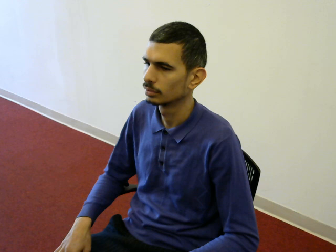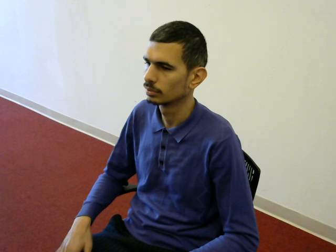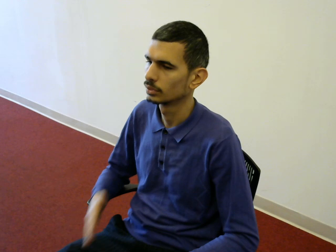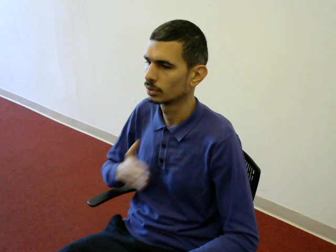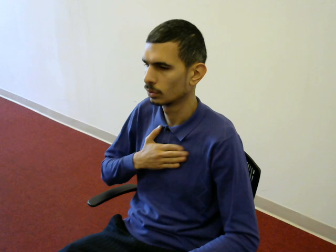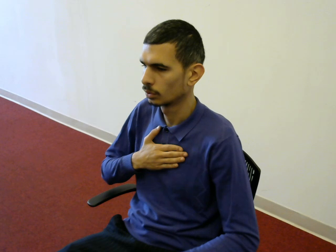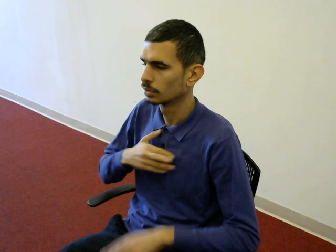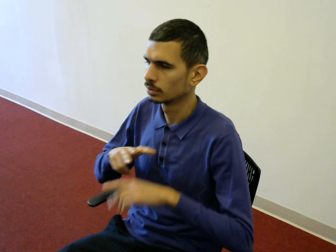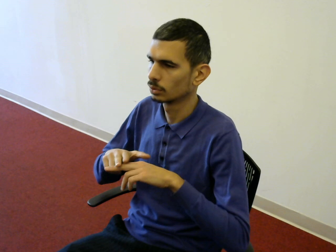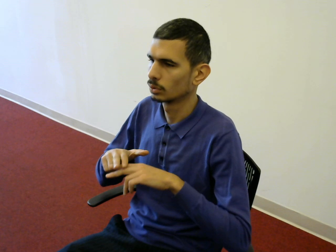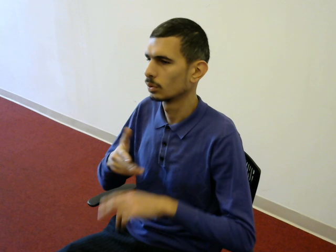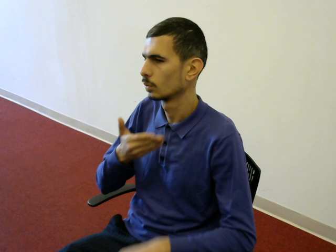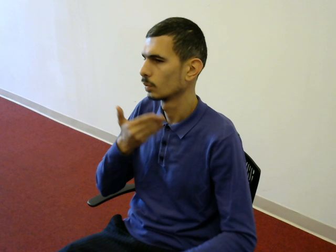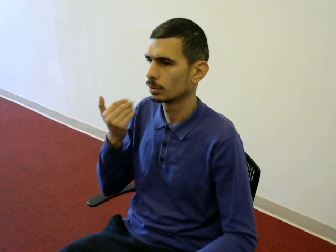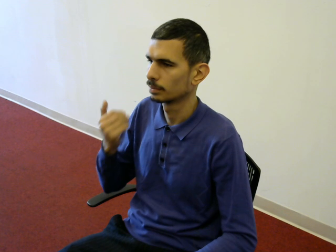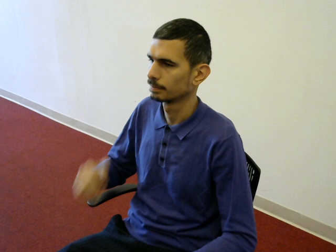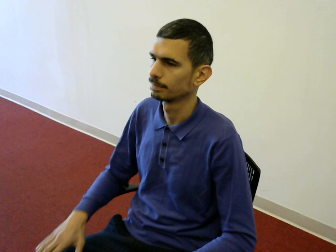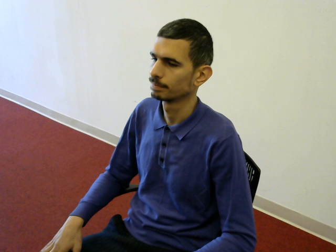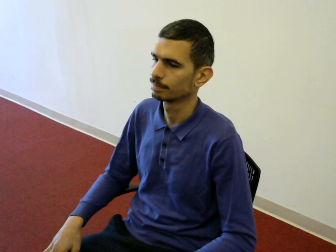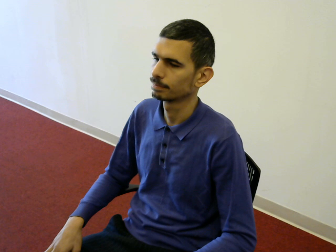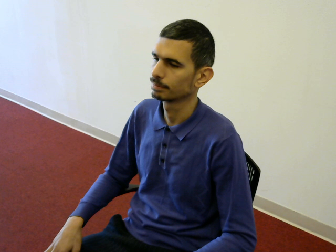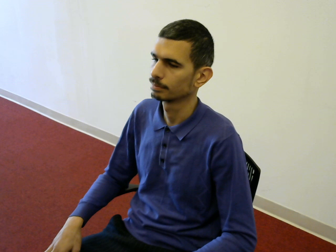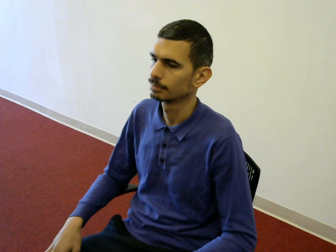Mənim şəxsiyyət vəsiqəm yoxdur